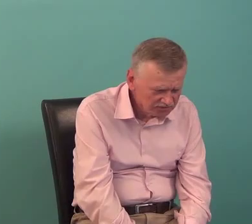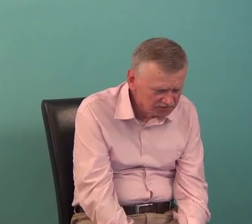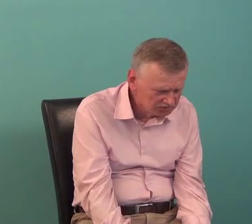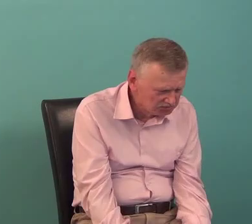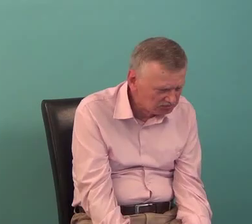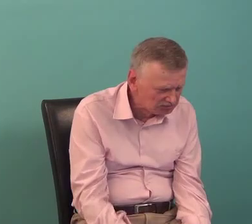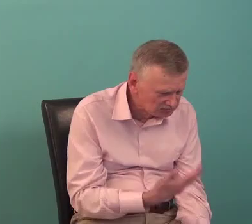Nie ma.